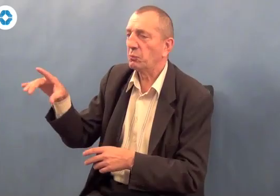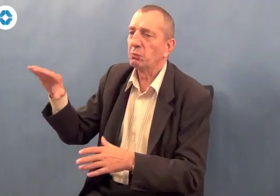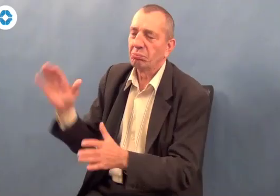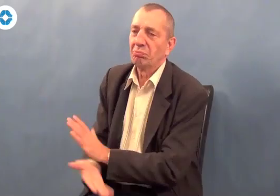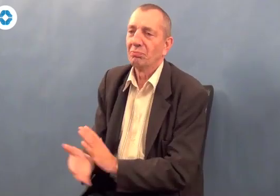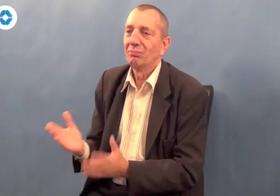Już koniec.